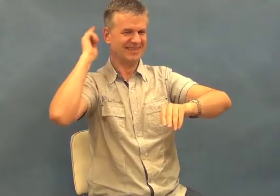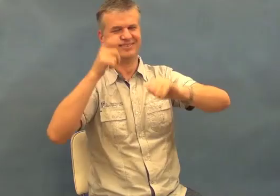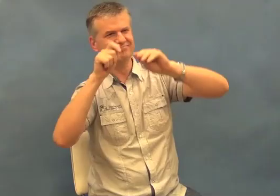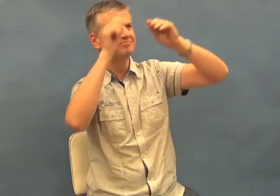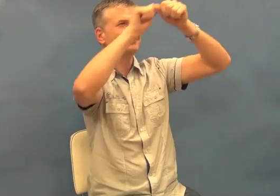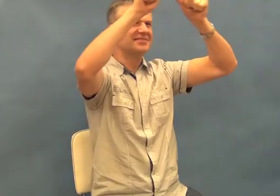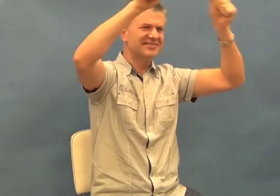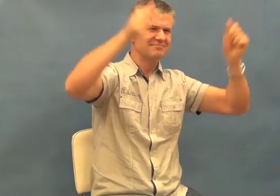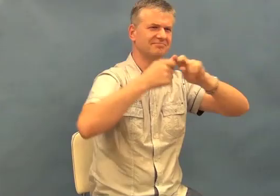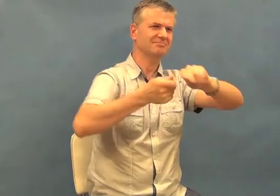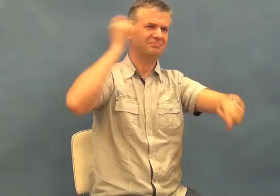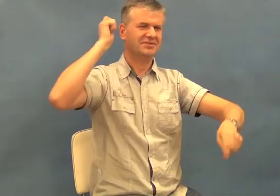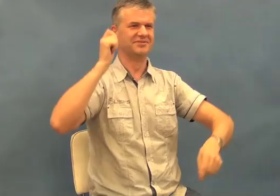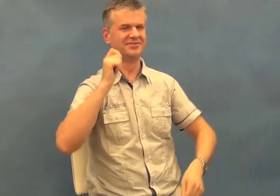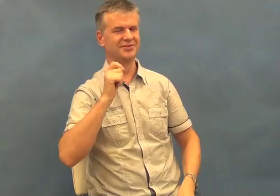Kituje okno i rzuca resztki za siebie.